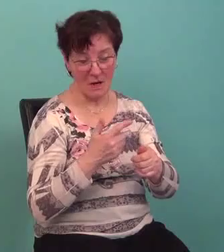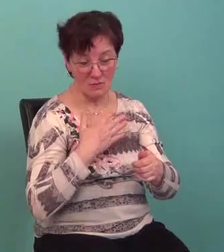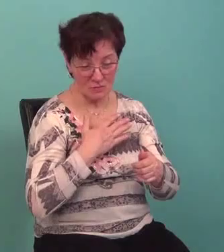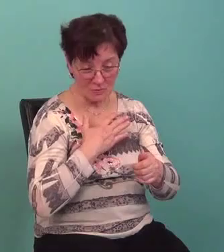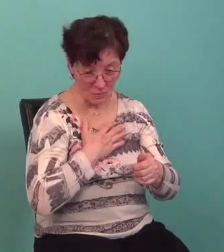Ósma trzydzieści.